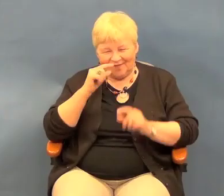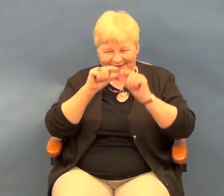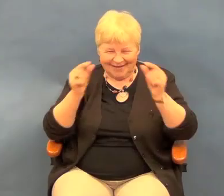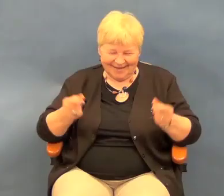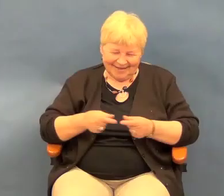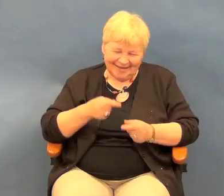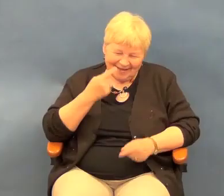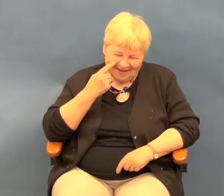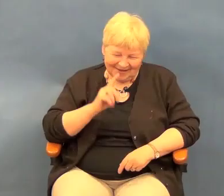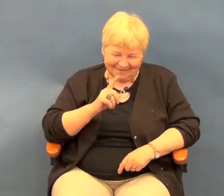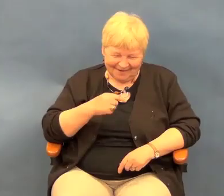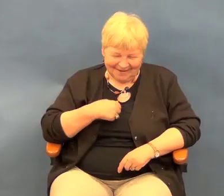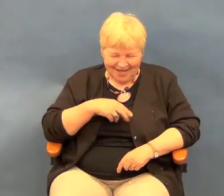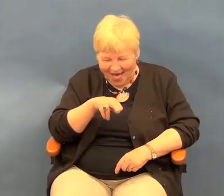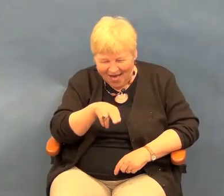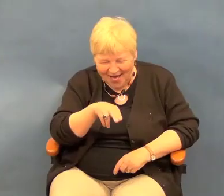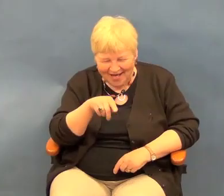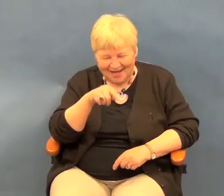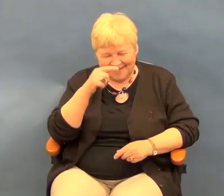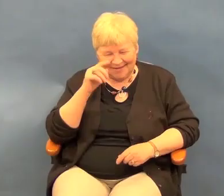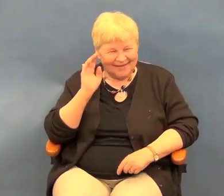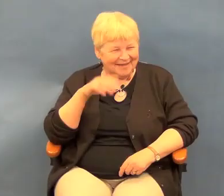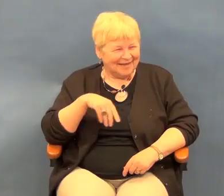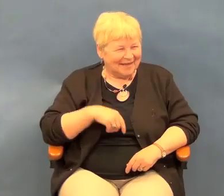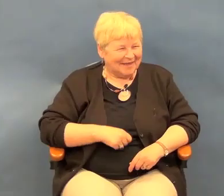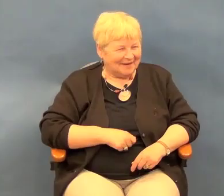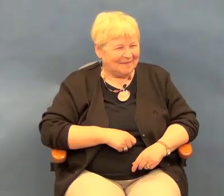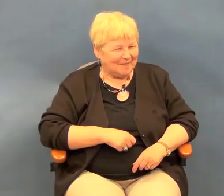Nie zauważyłam tej otoczki, patrzyłam się tylko w środek.